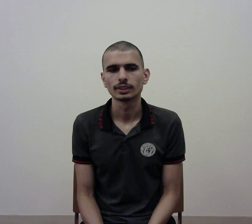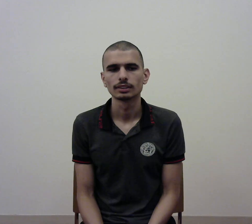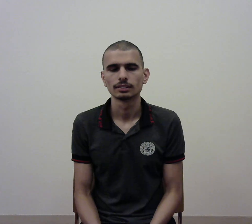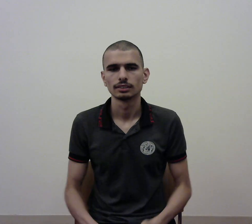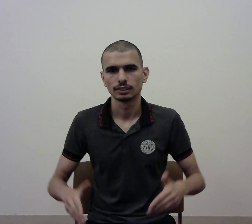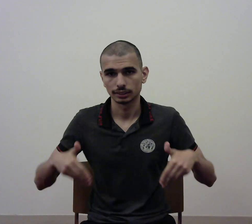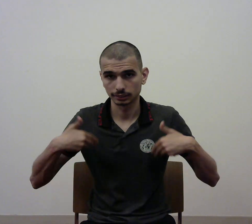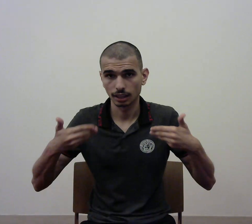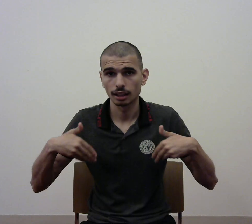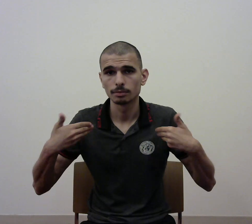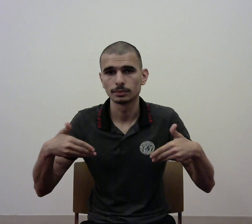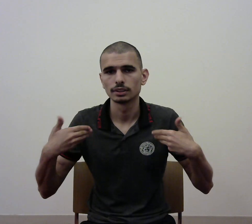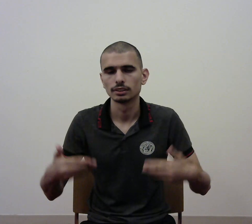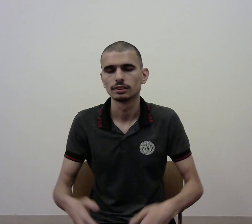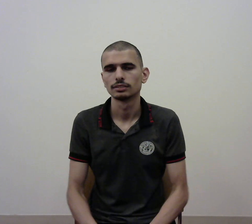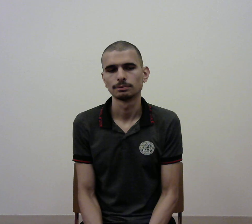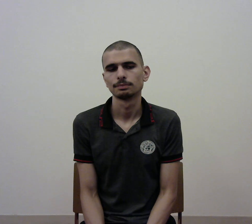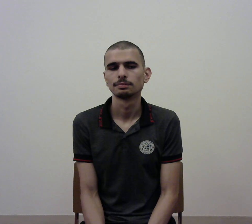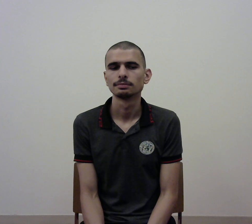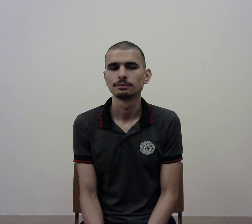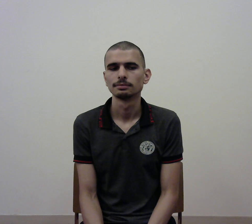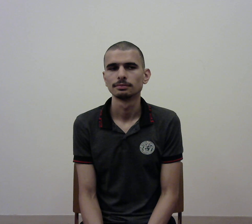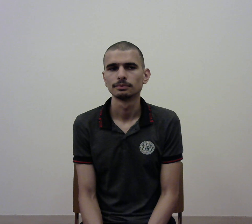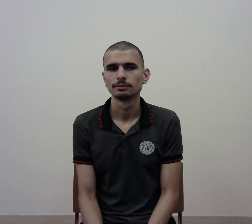Salam